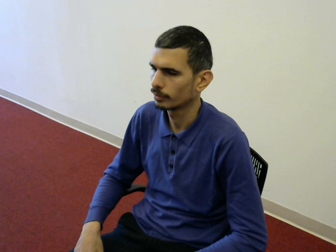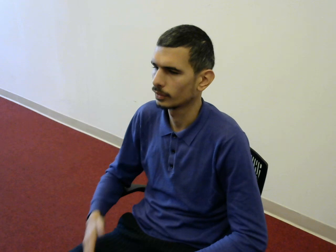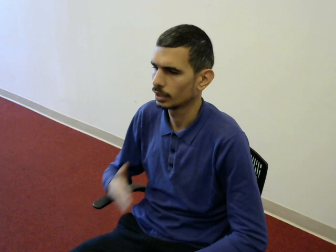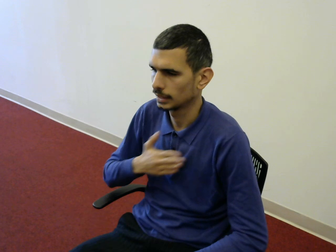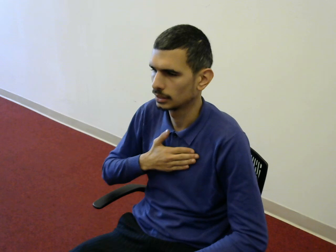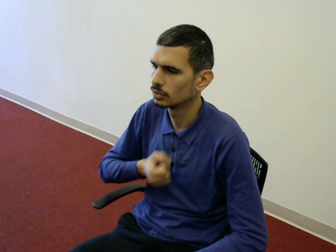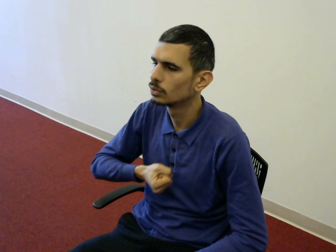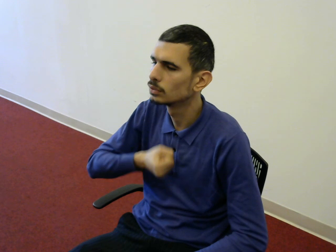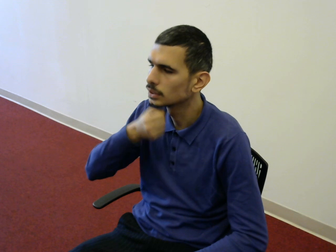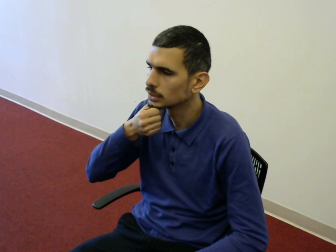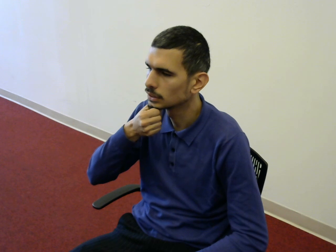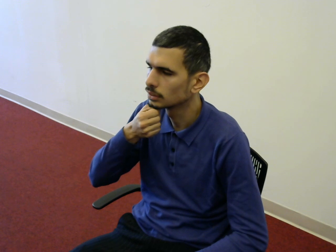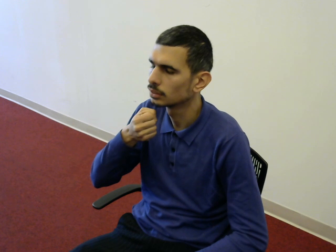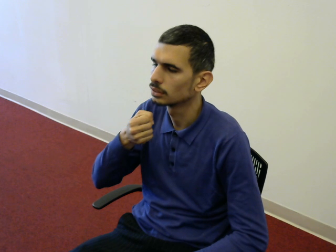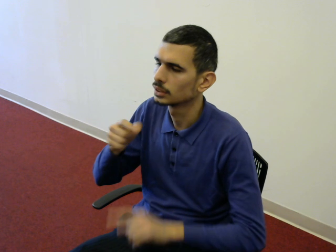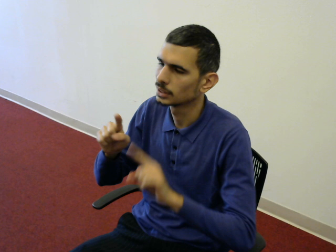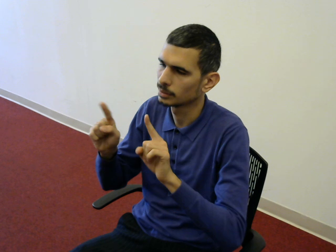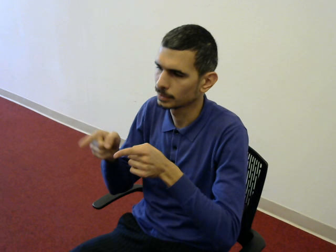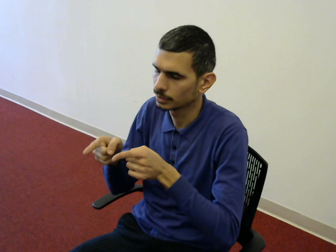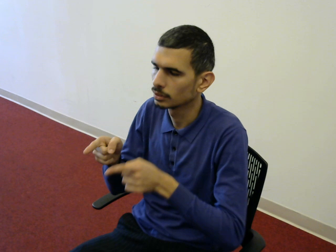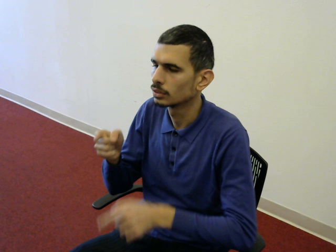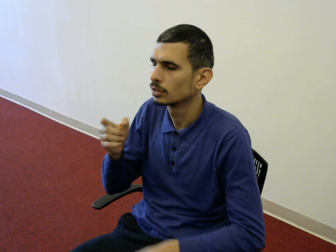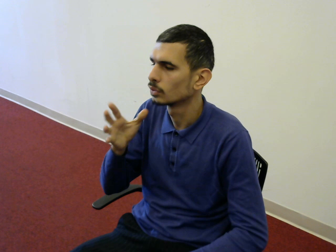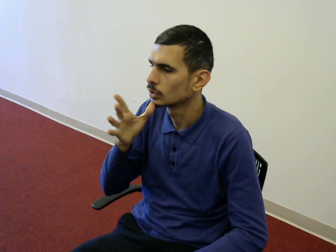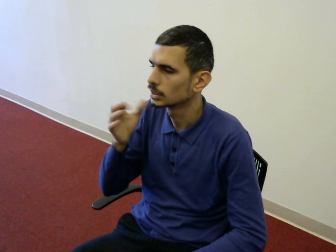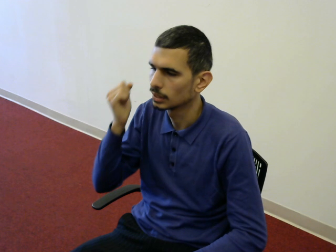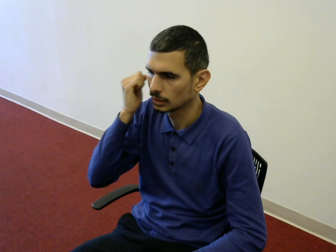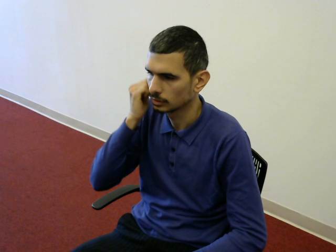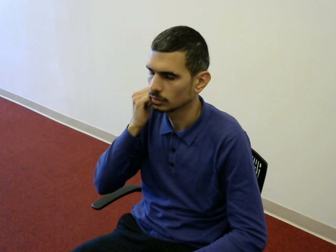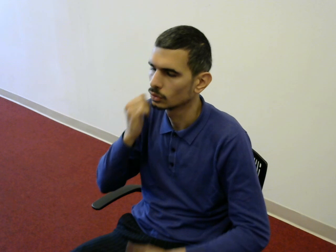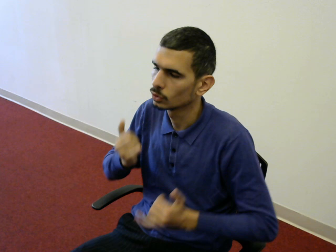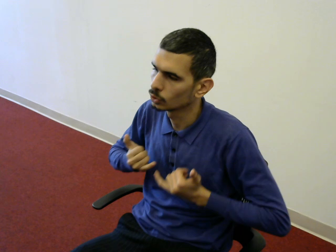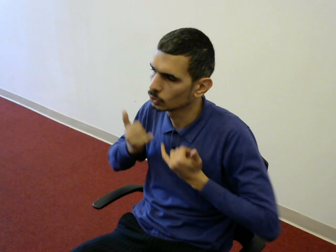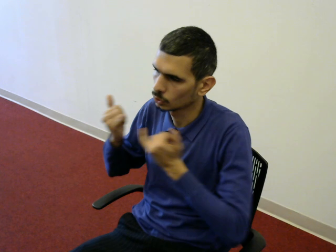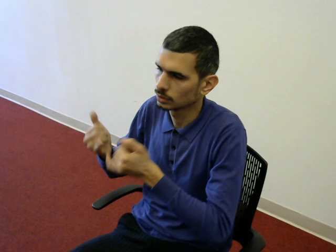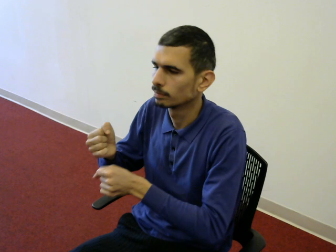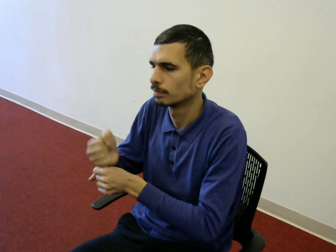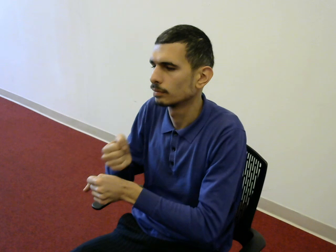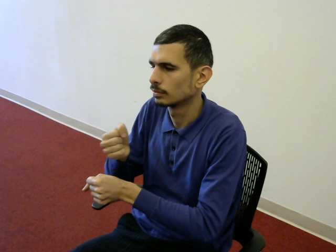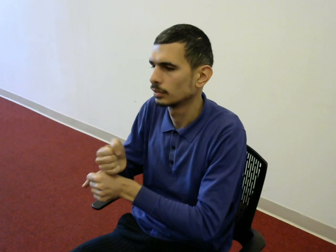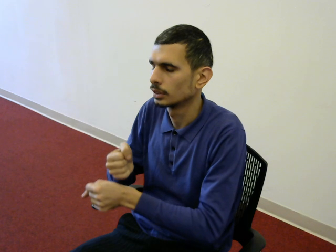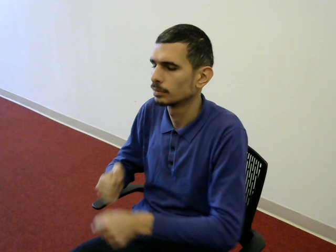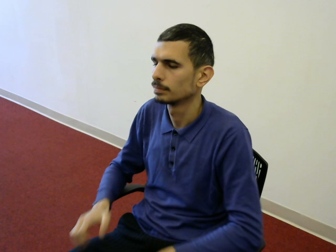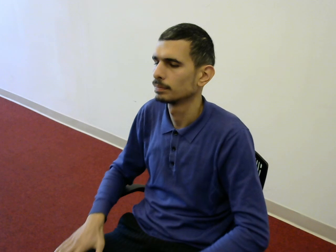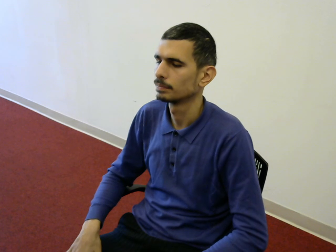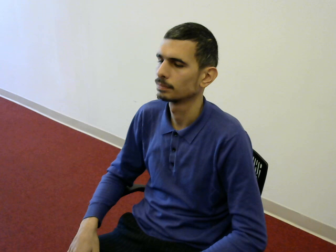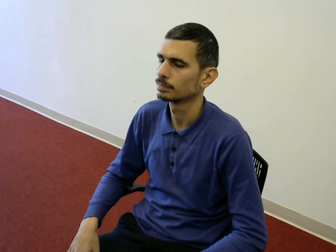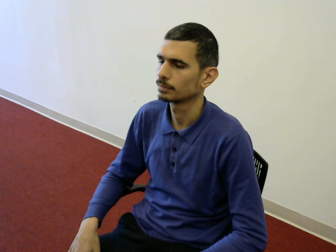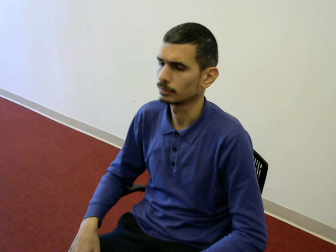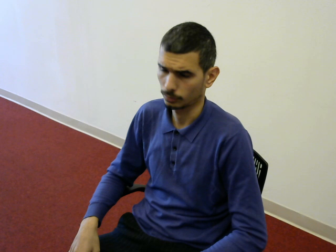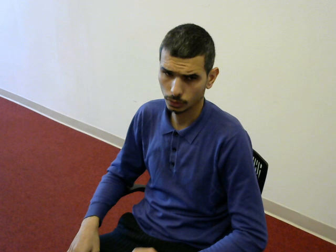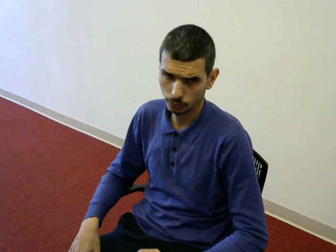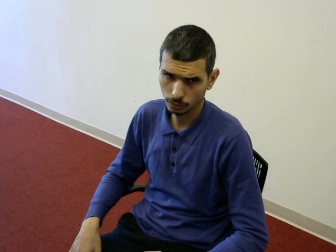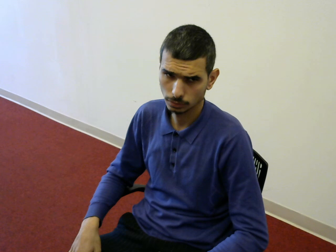Mən böyüklərə (yaşlılara) hörmət edirəm